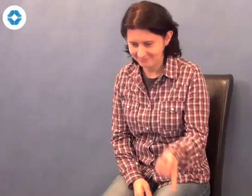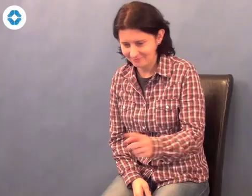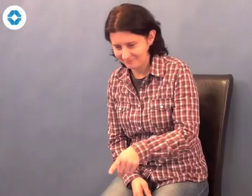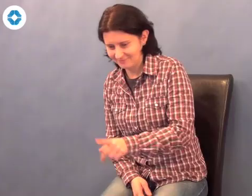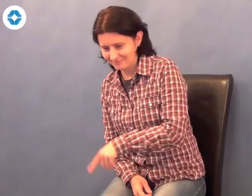Potem to.